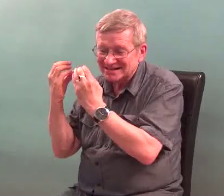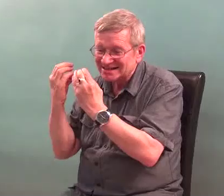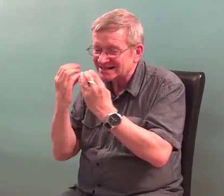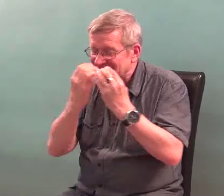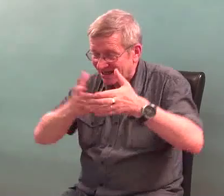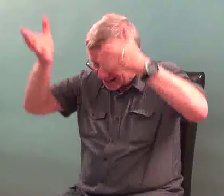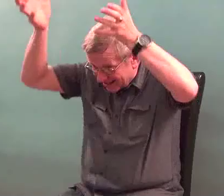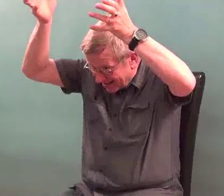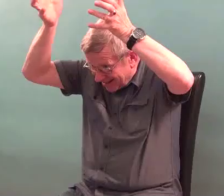Stawia arbuz na głowie.